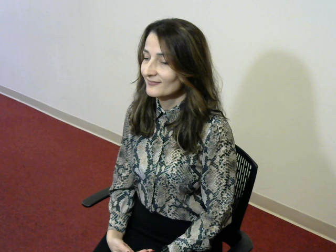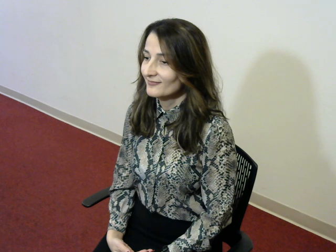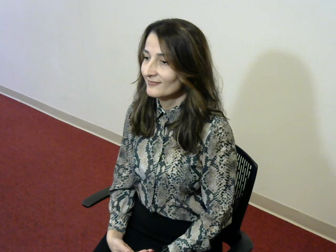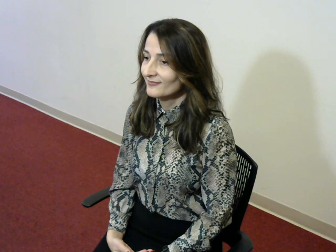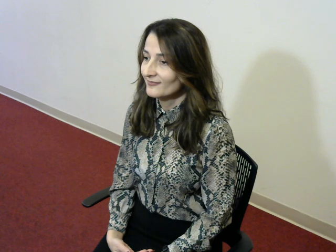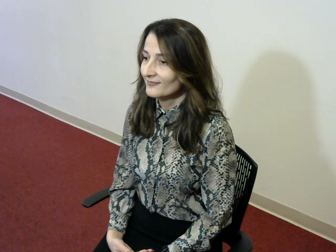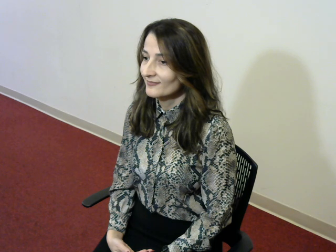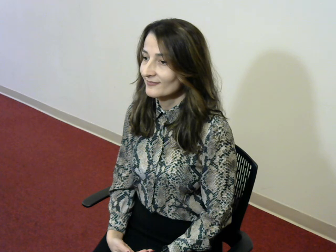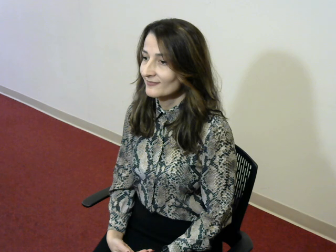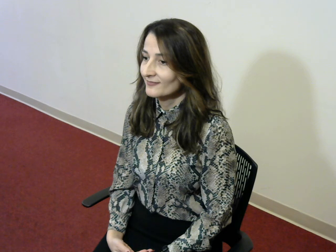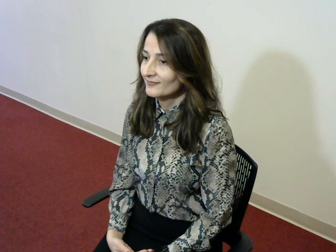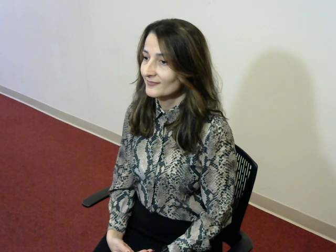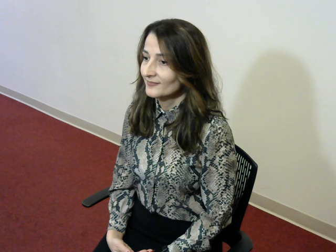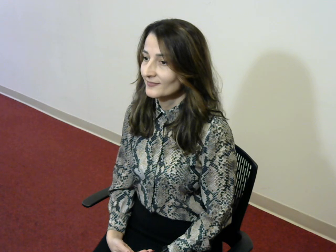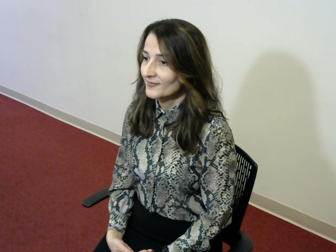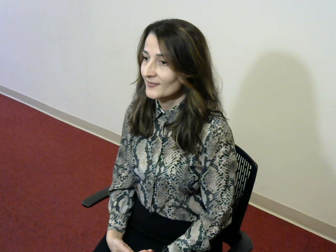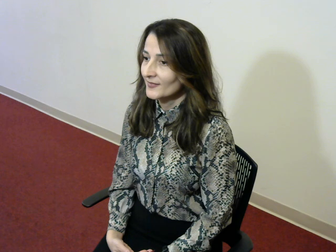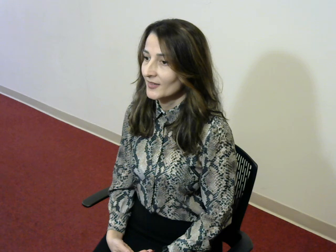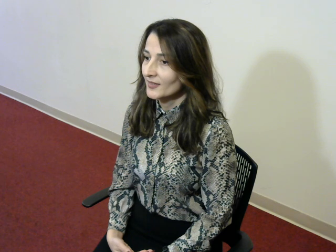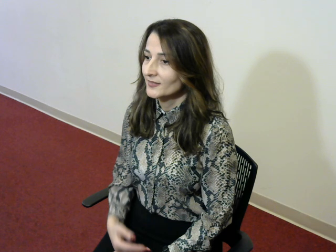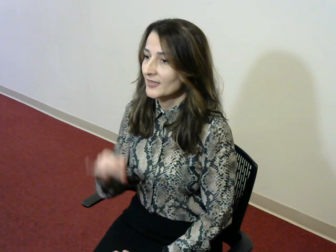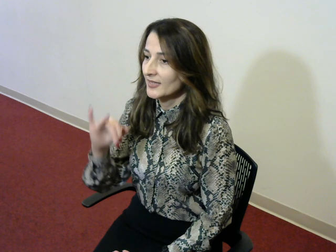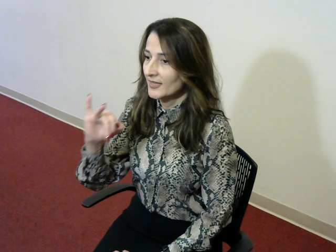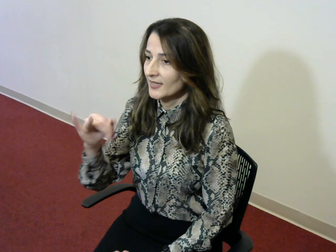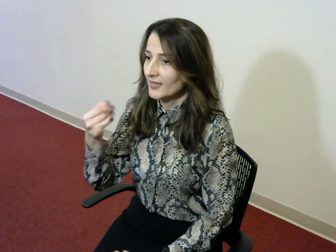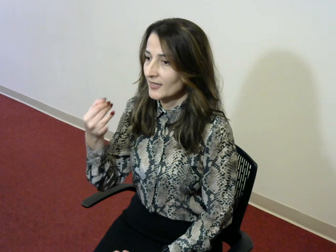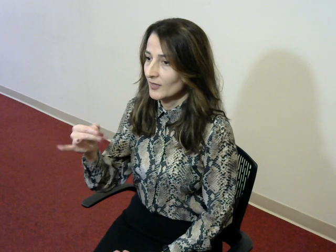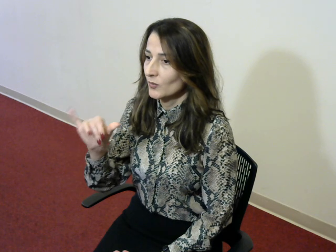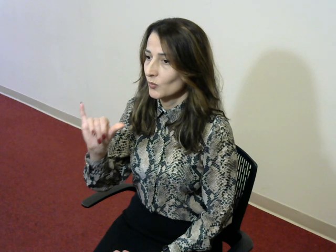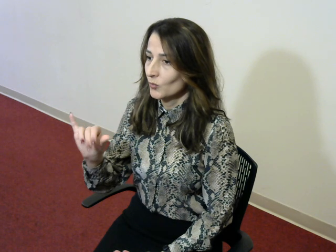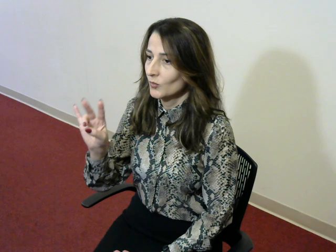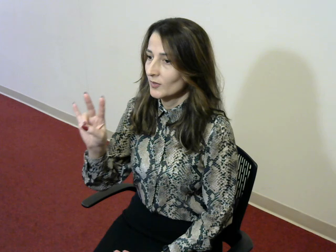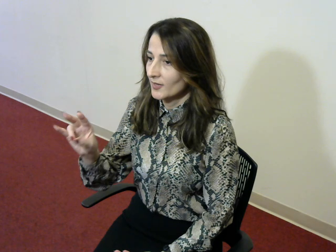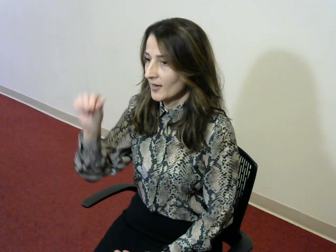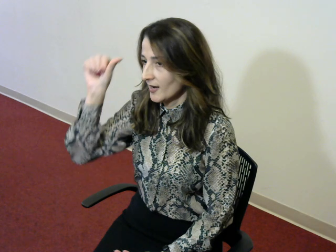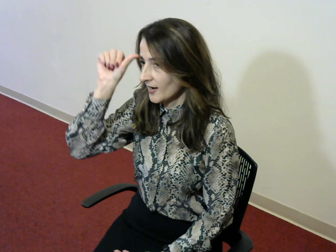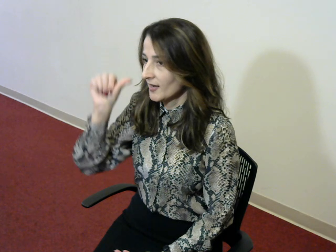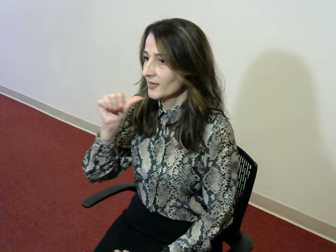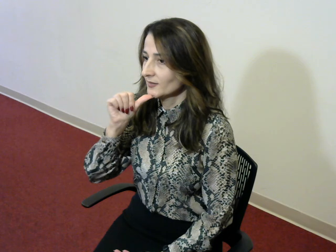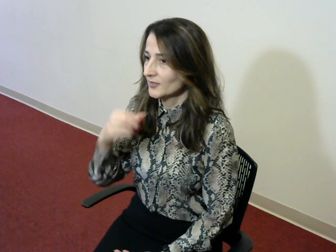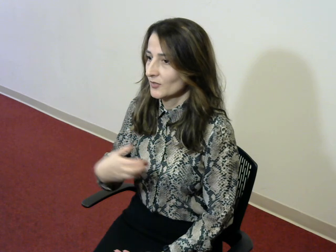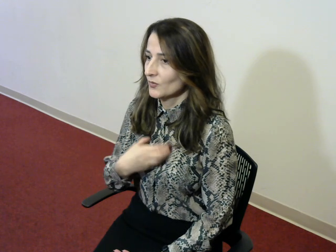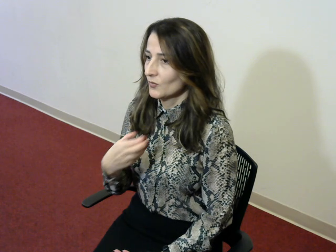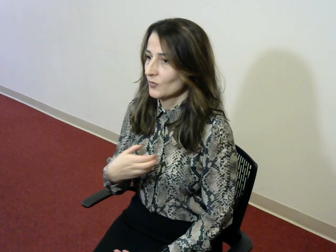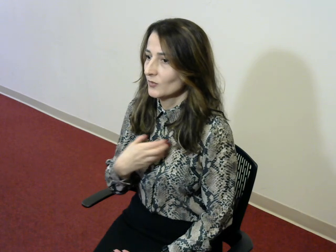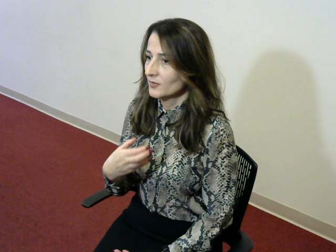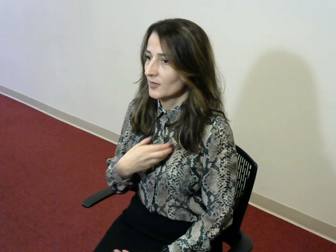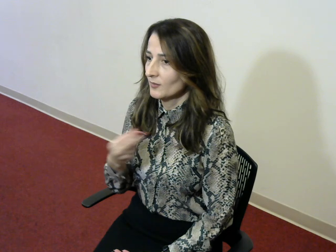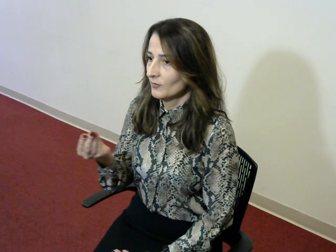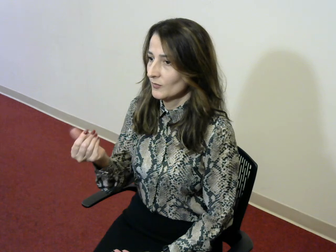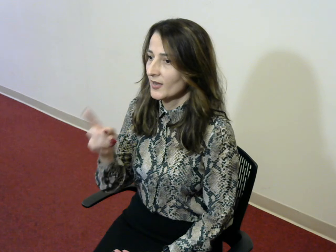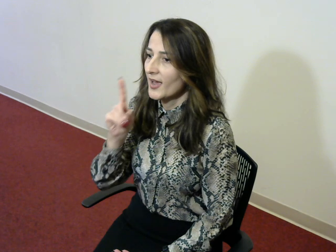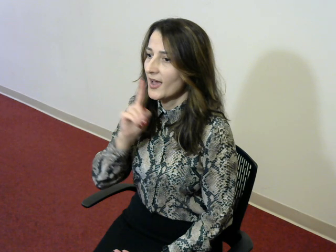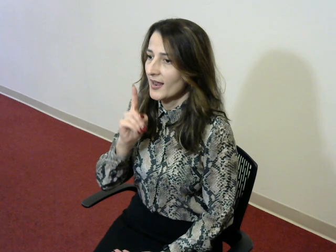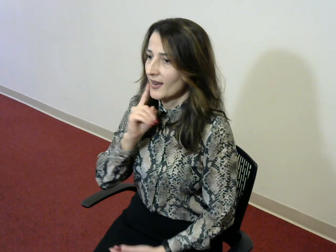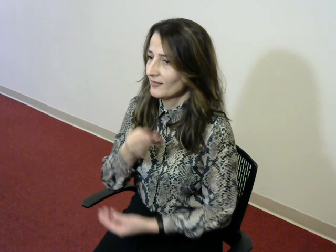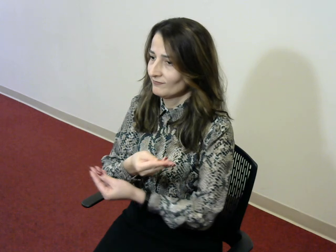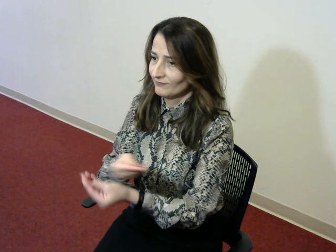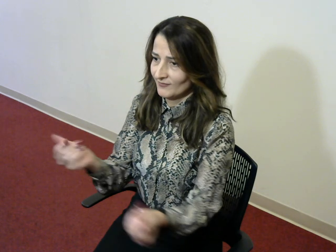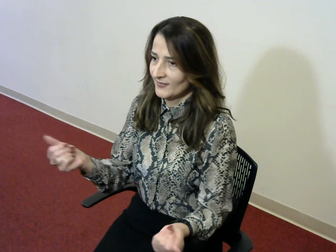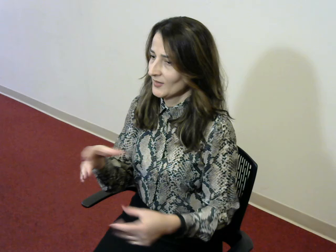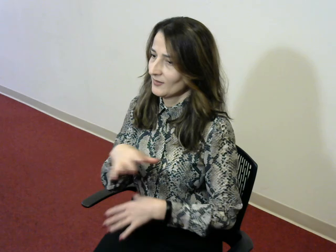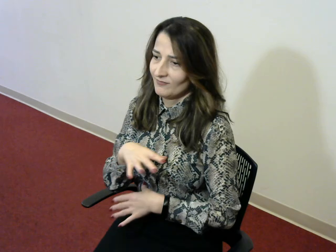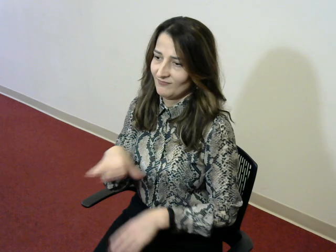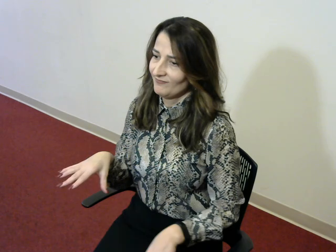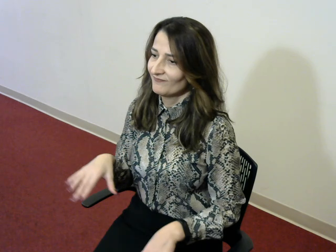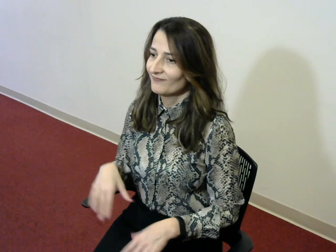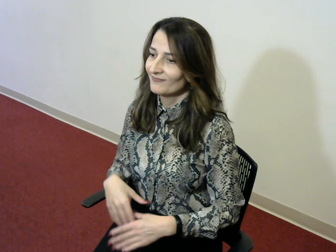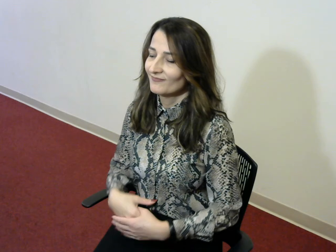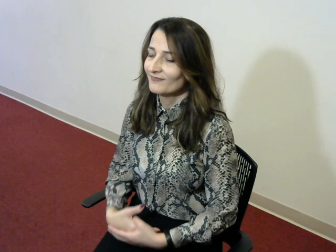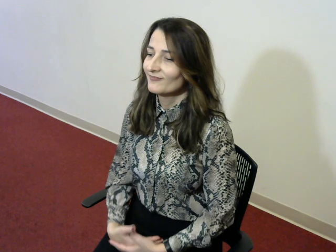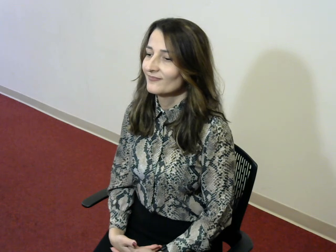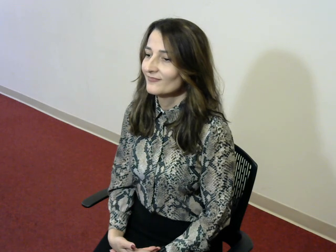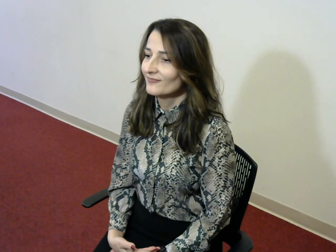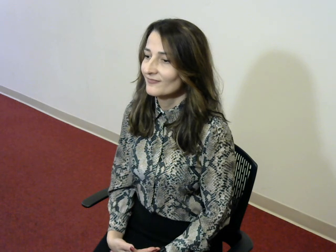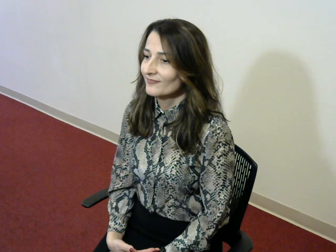İyun ayının sosial müavinətləri hələ ki, ödənilməyib